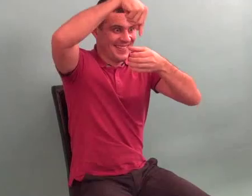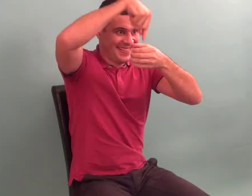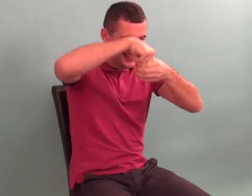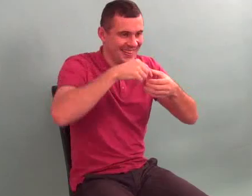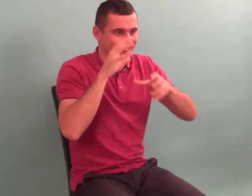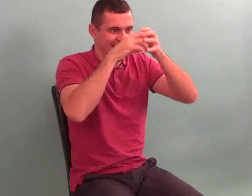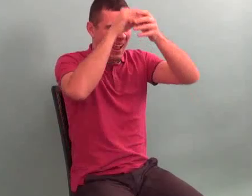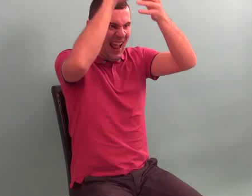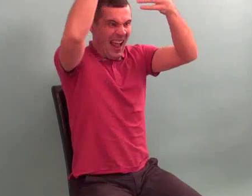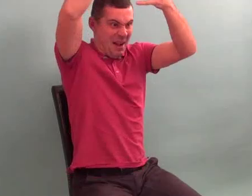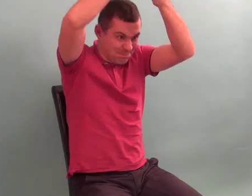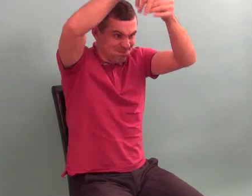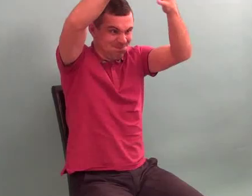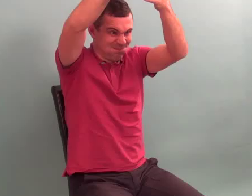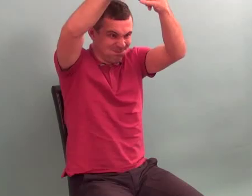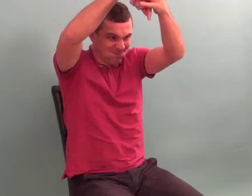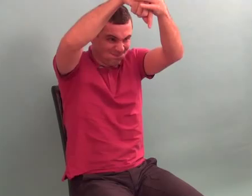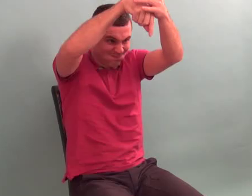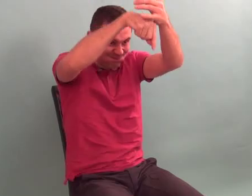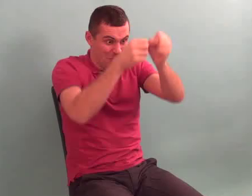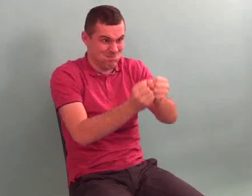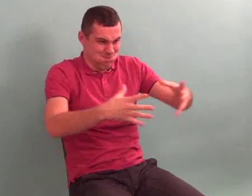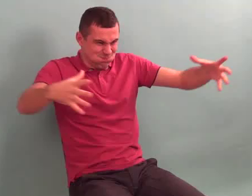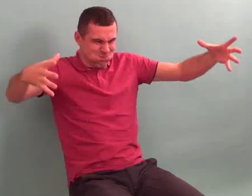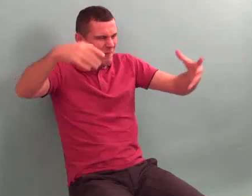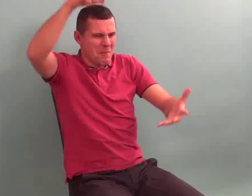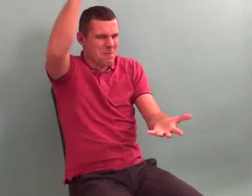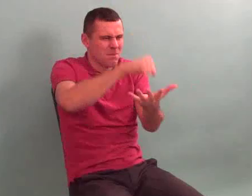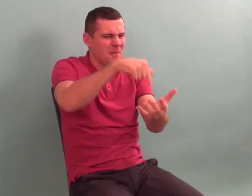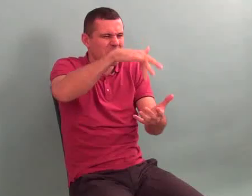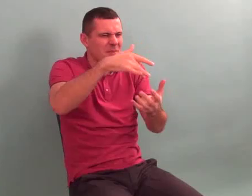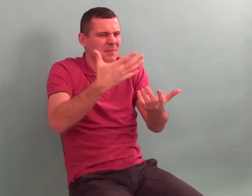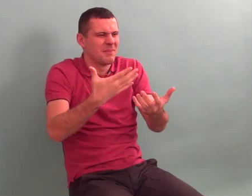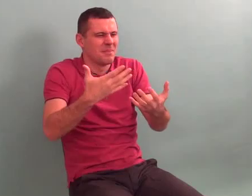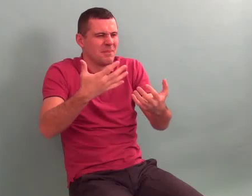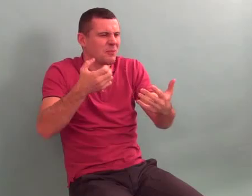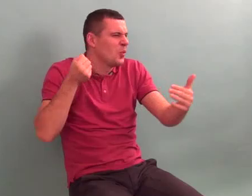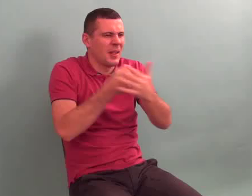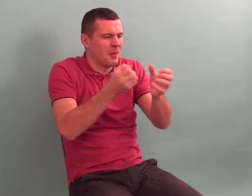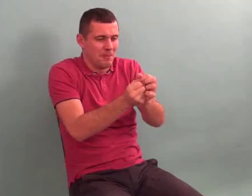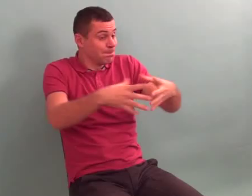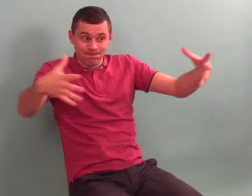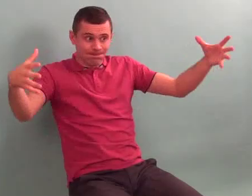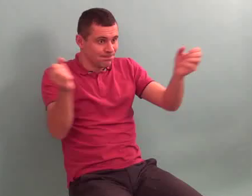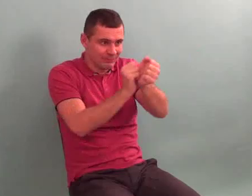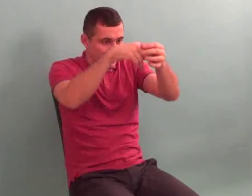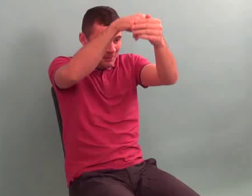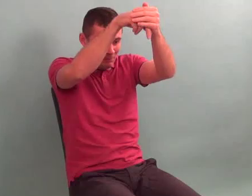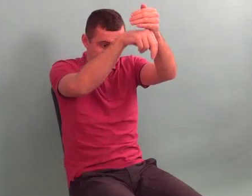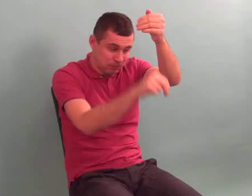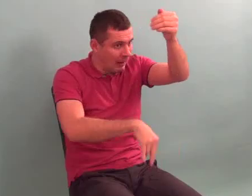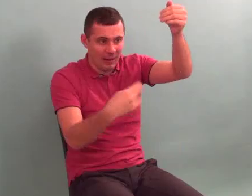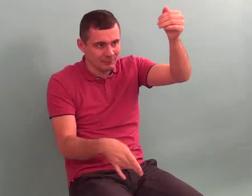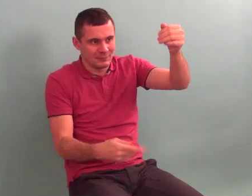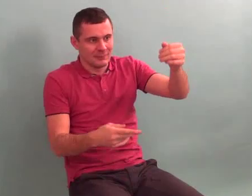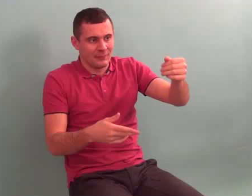Kula przeciska się przez rynnę z góry na dół.